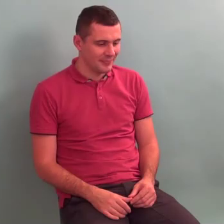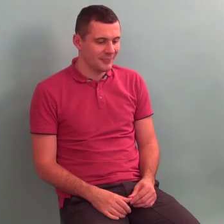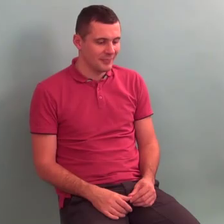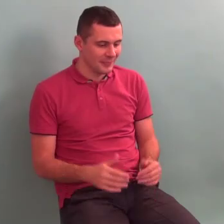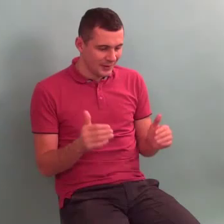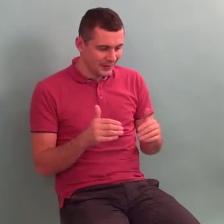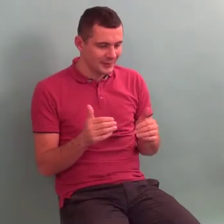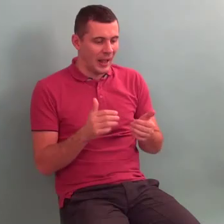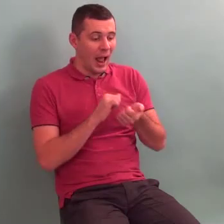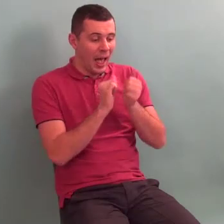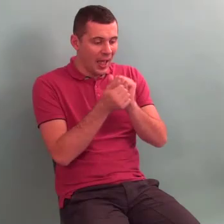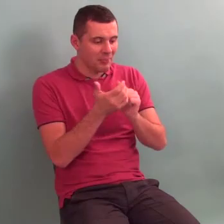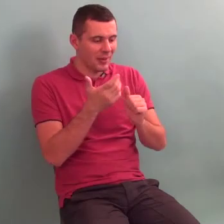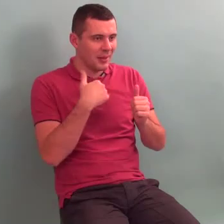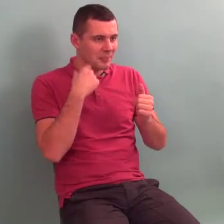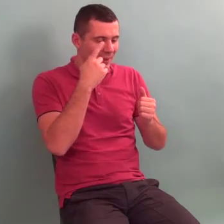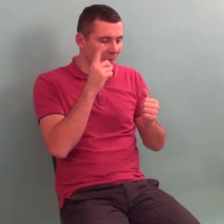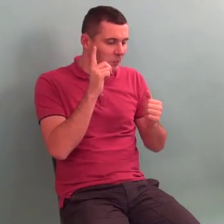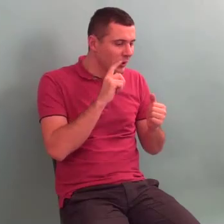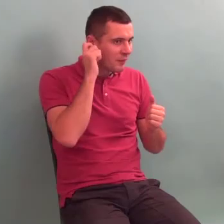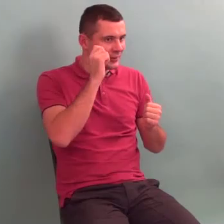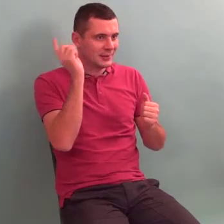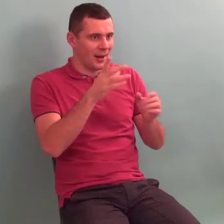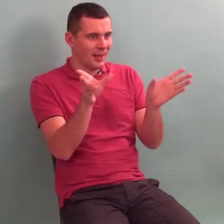Możliwe. Albo, myślę.. chłopak i dziewczyna nie mogą razem.